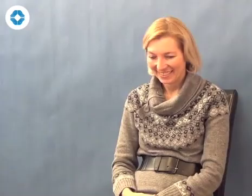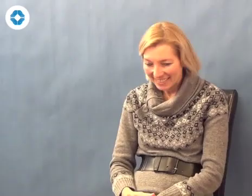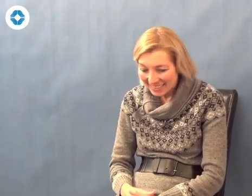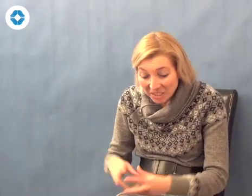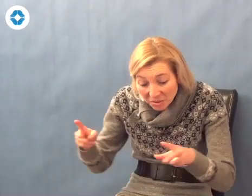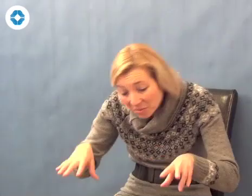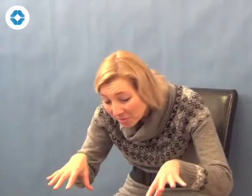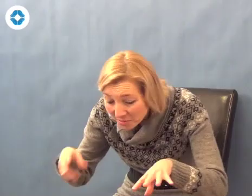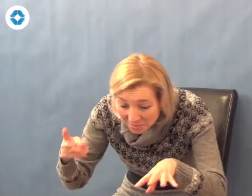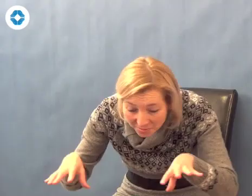Szukali w różnych miejscach.